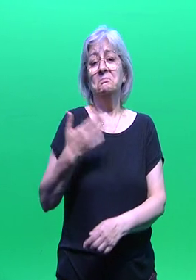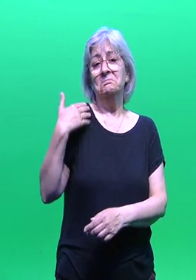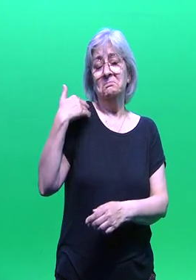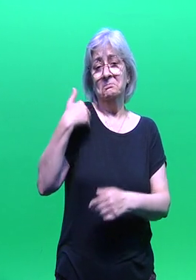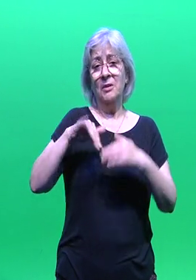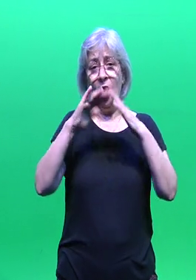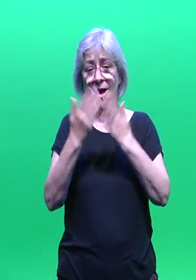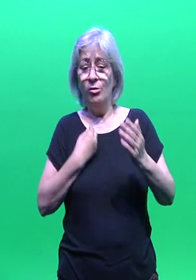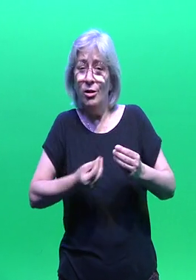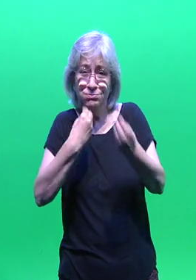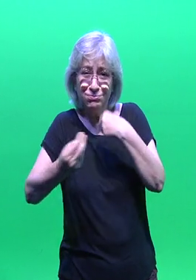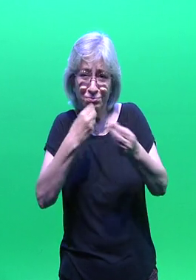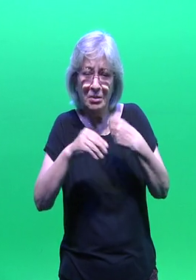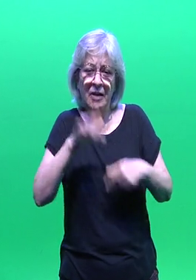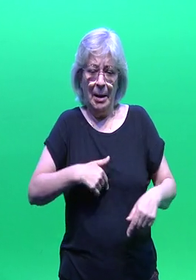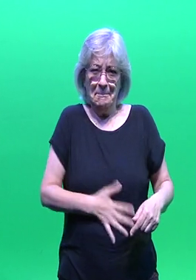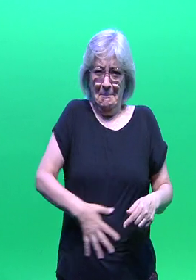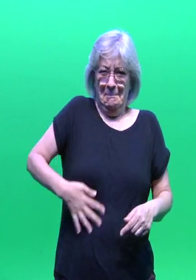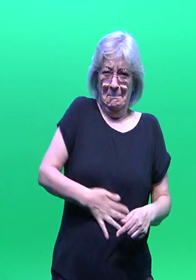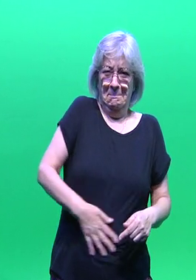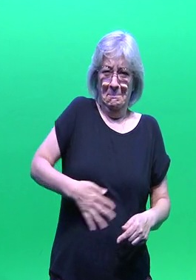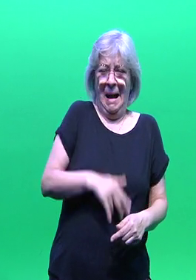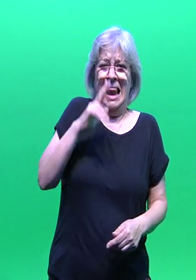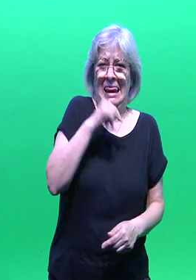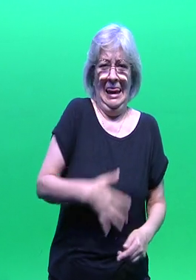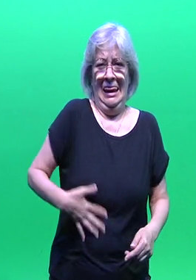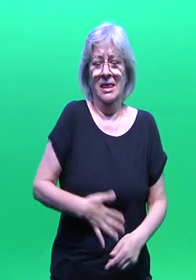Abans a l'escola he menjat molt i ara em fa mal la panxa.